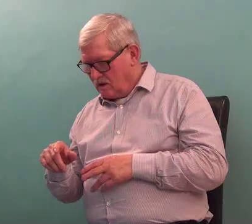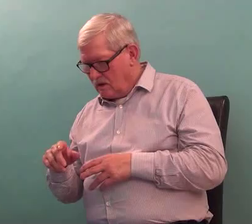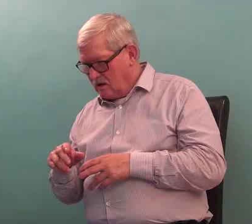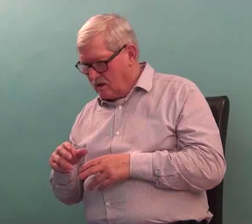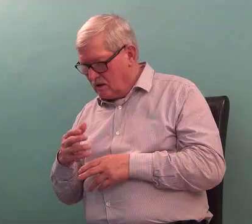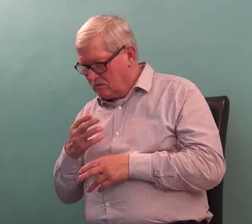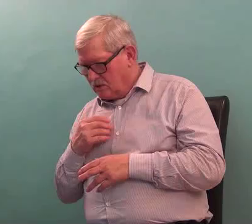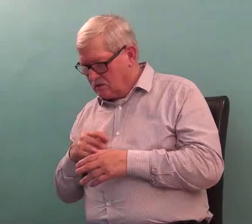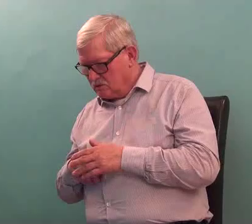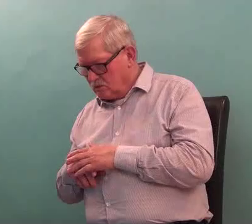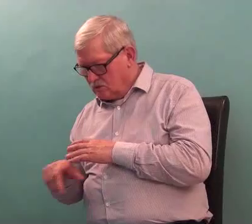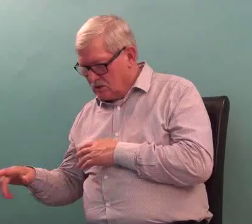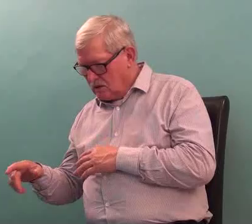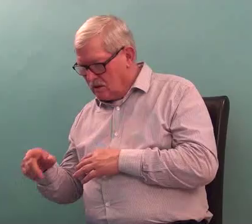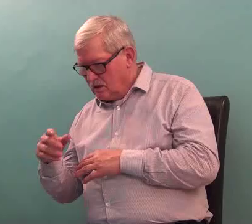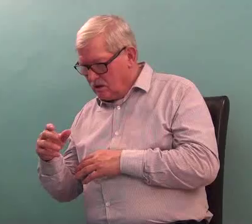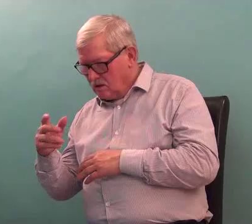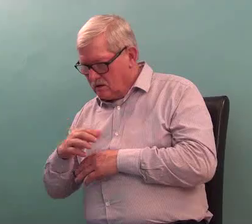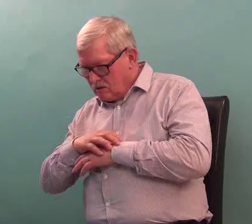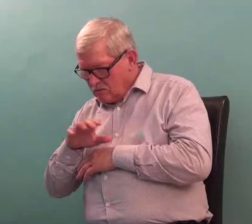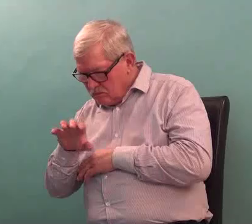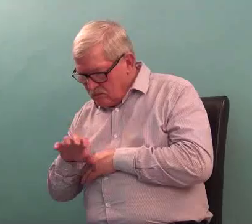Pies, żaba uciekła, i pies patrzy przez okno.